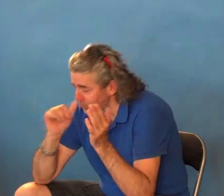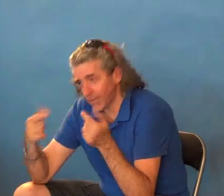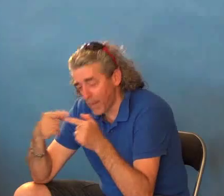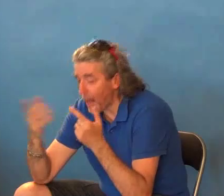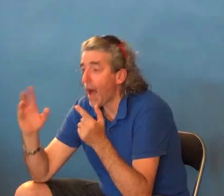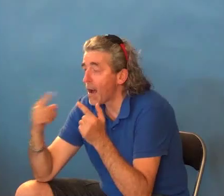No, nie możesz, nie pasuje.